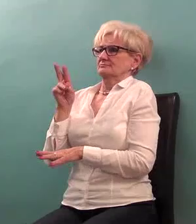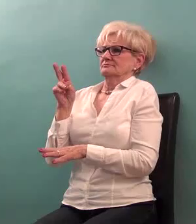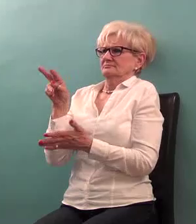Policjant przygląda mu się.